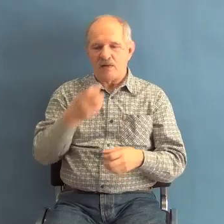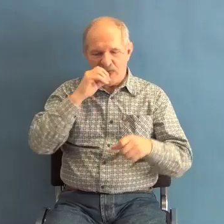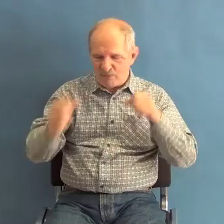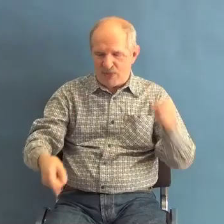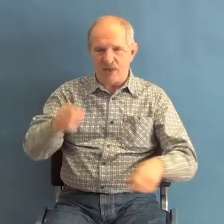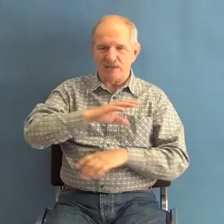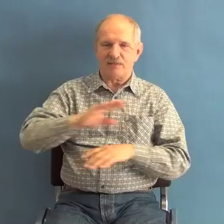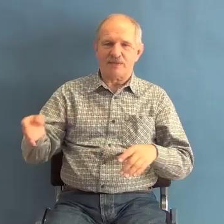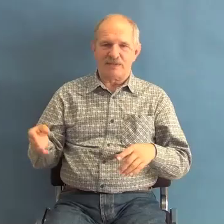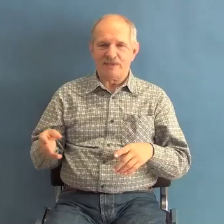Nie wolno rzucać odpadków.